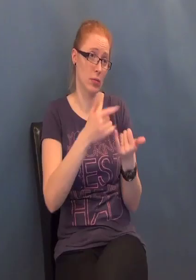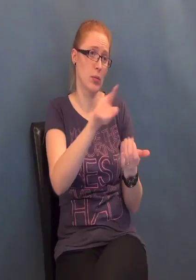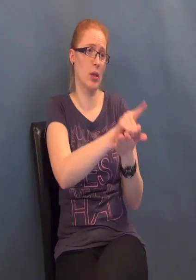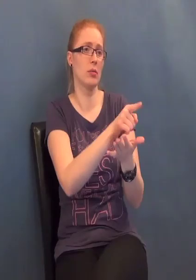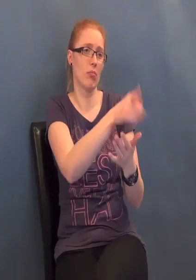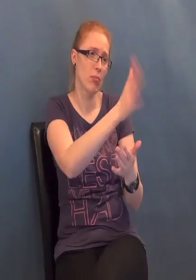Jeżeli tam pójdziesz, to na własne ryzyko.